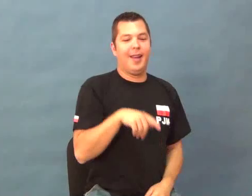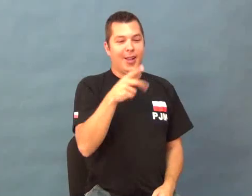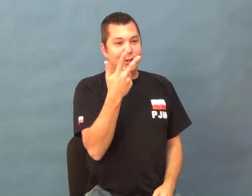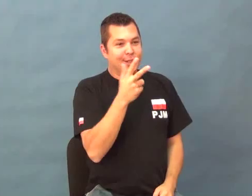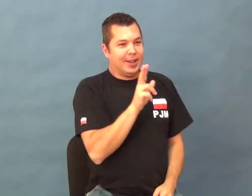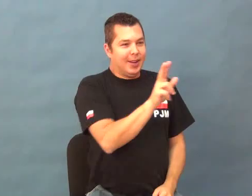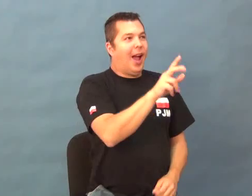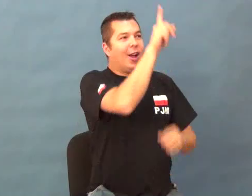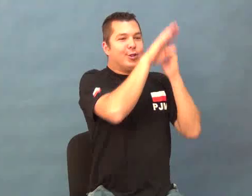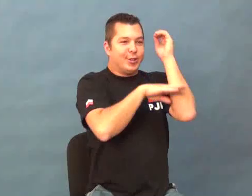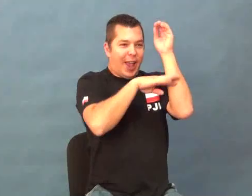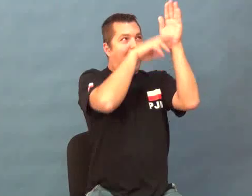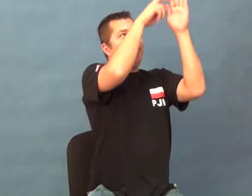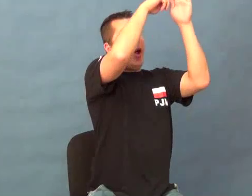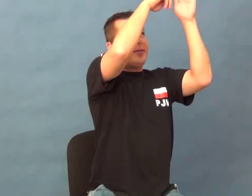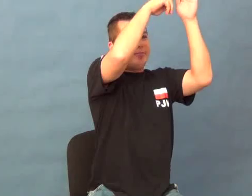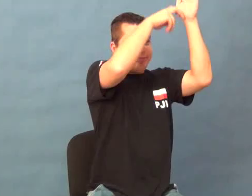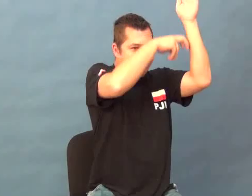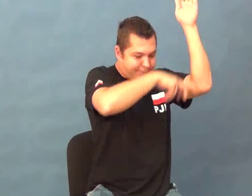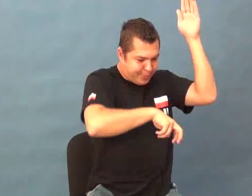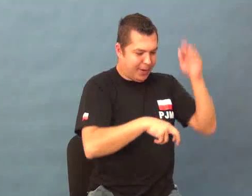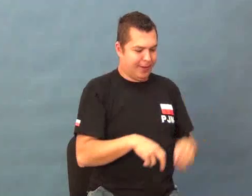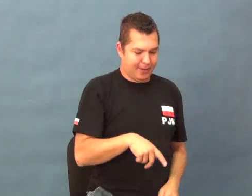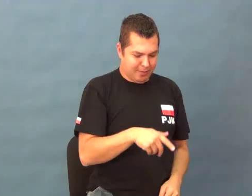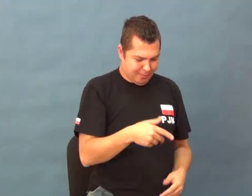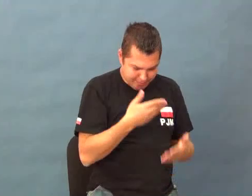Pan zszedł z drzewa i zauważa, że nie ma!